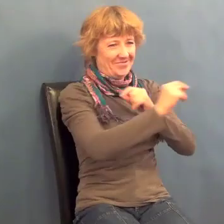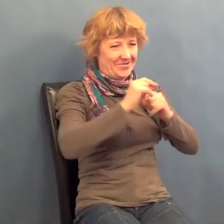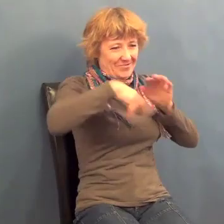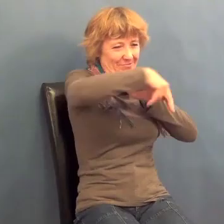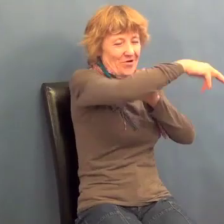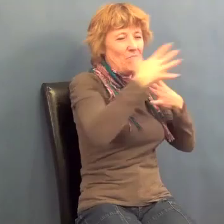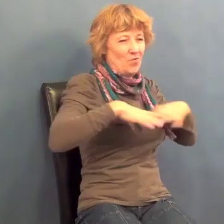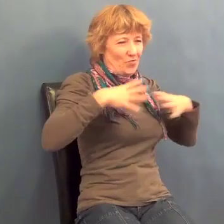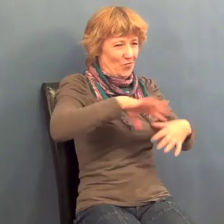Bo to wygląda jakby samo ubranie chodziło.